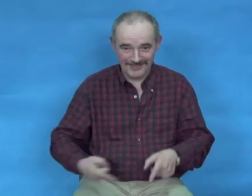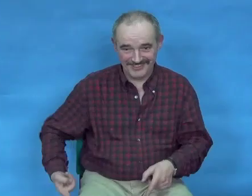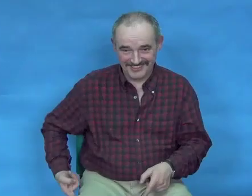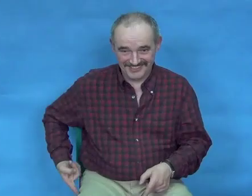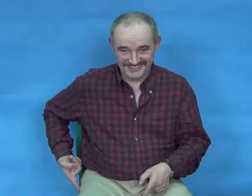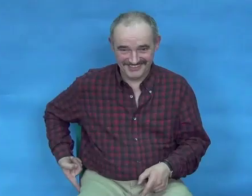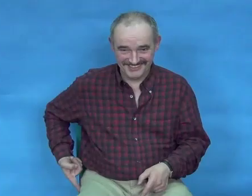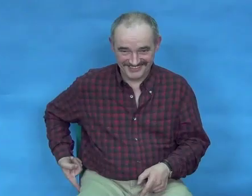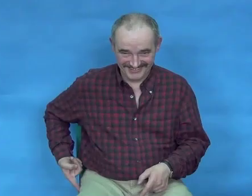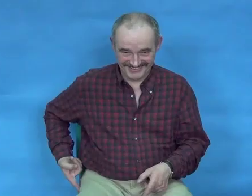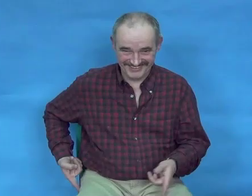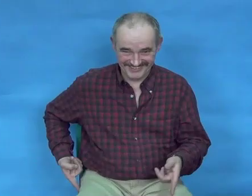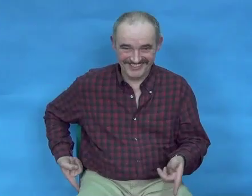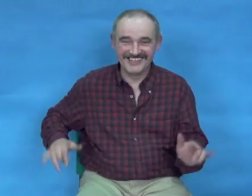Rozcięcie biodra?